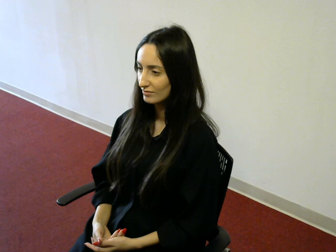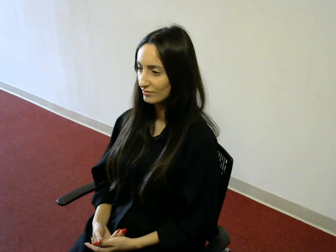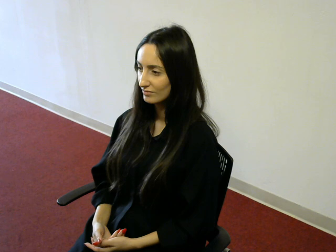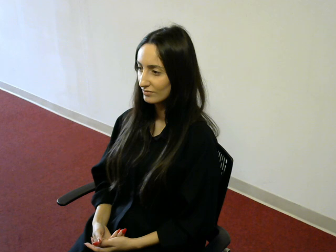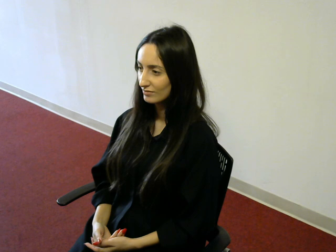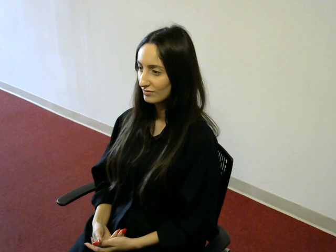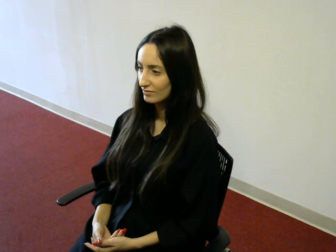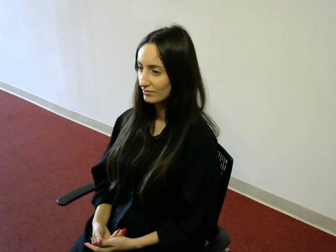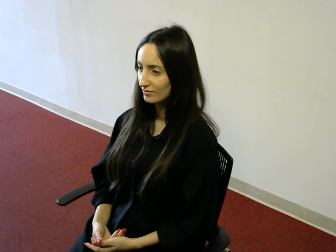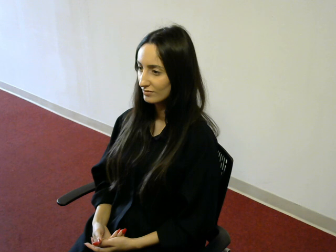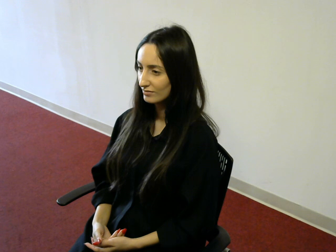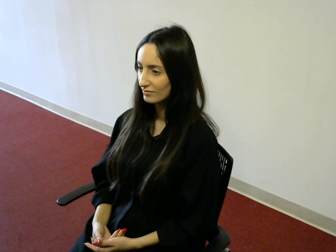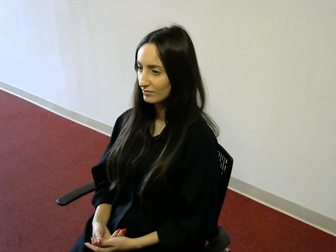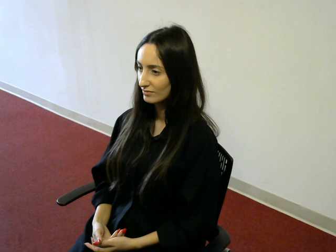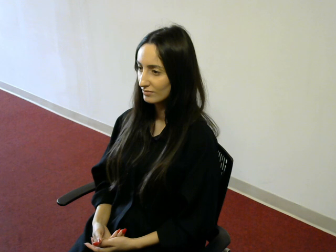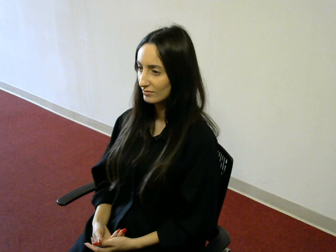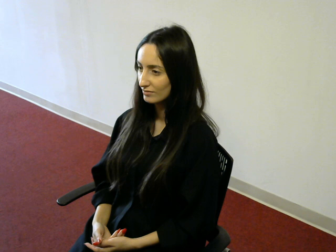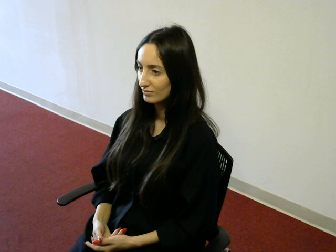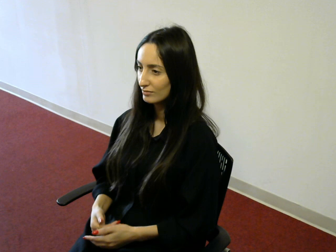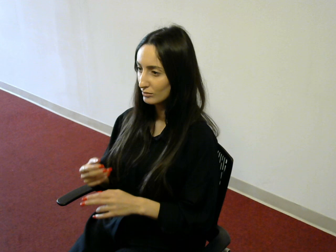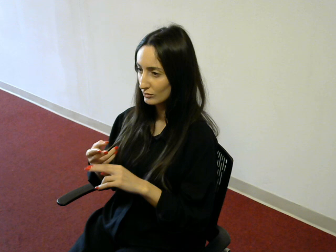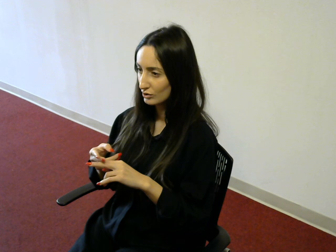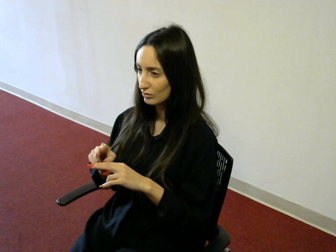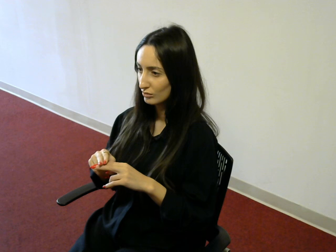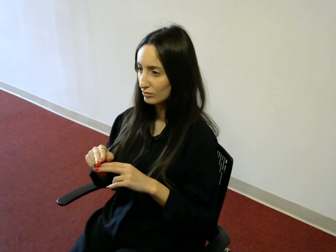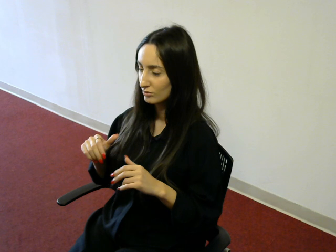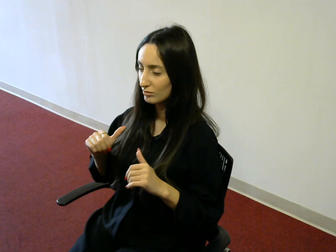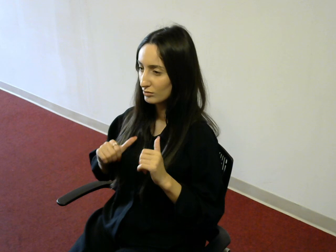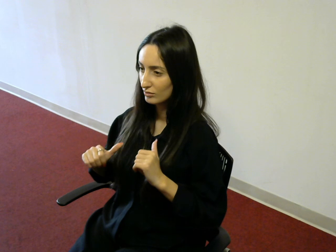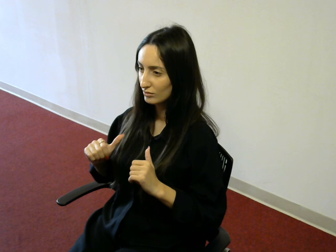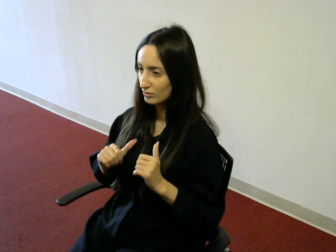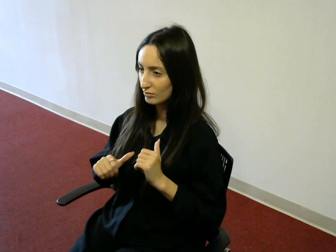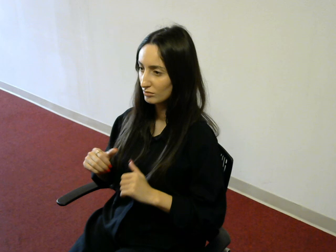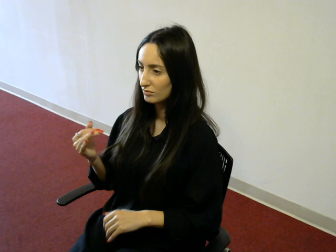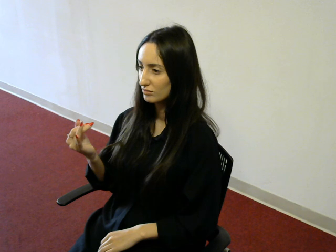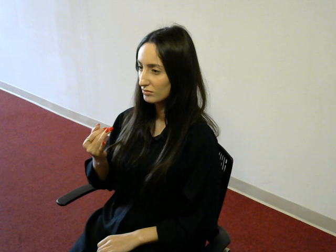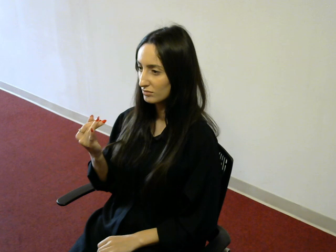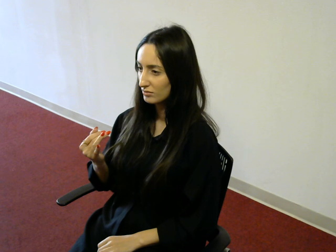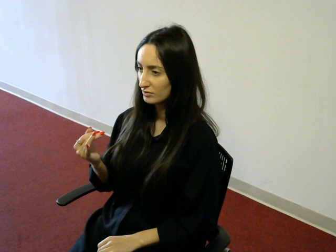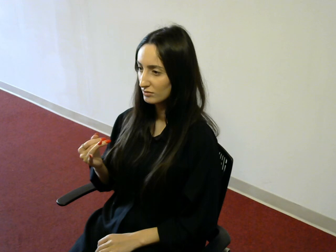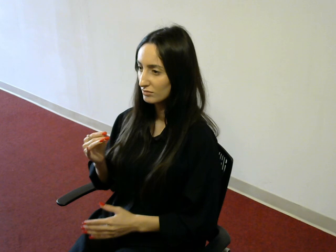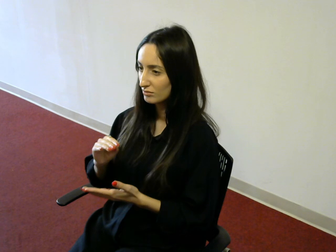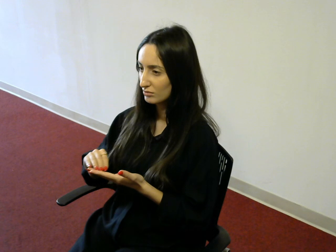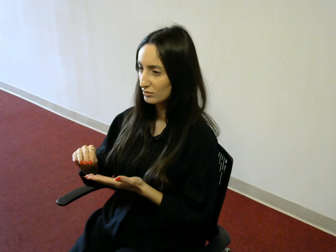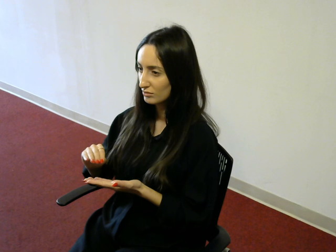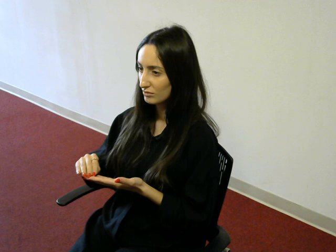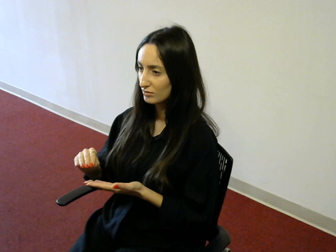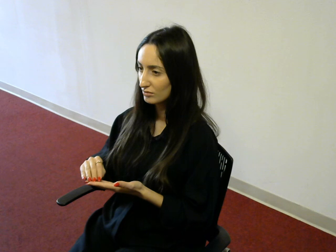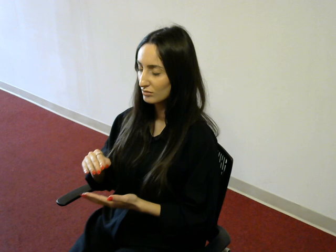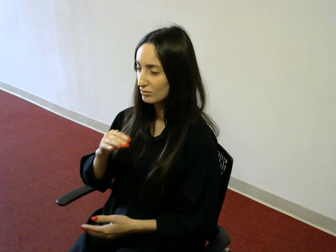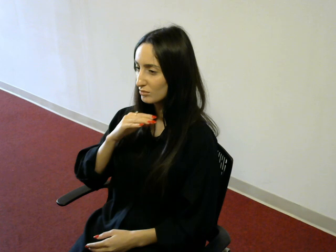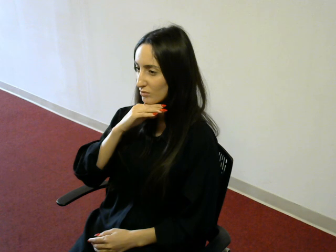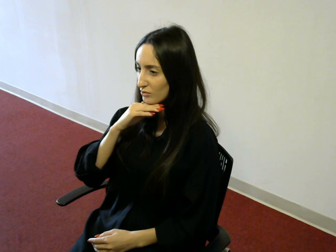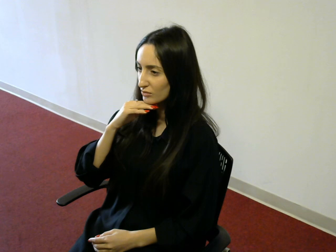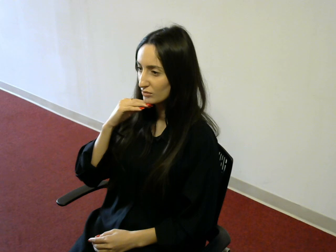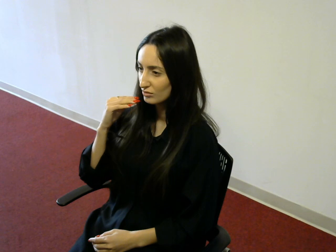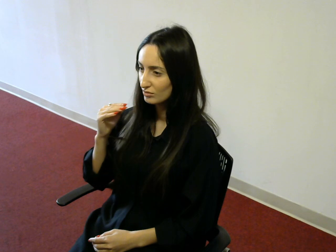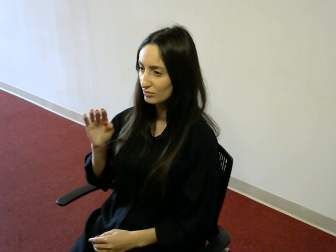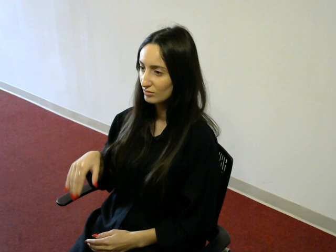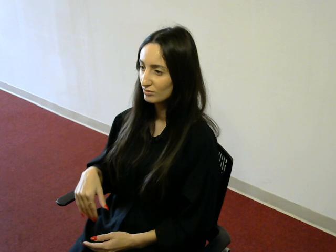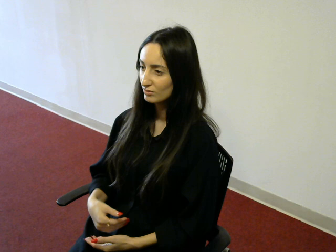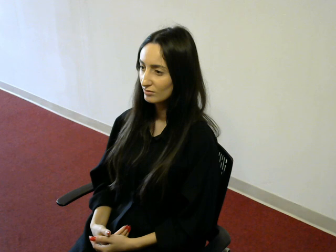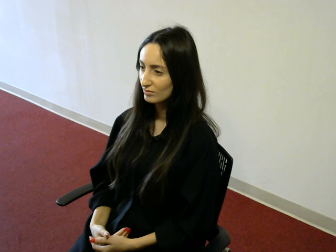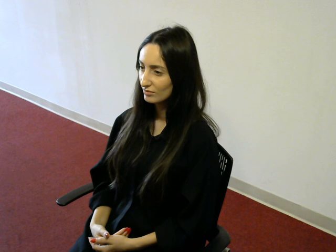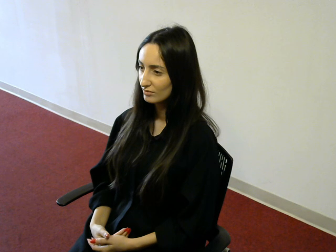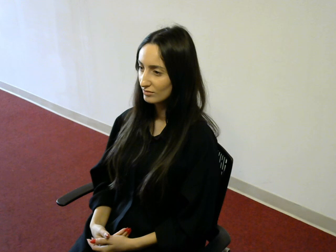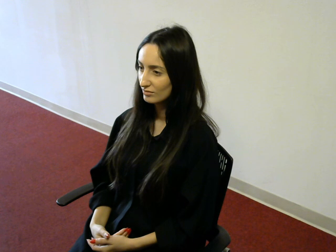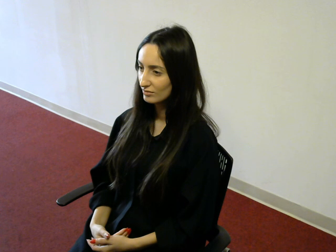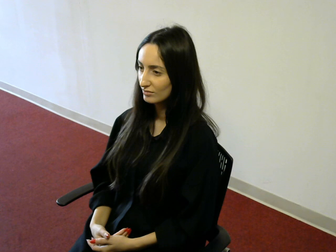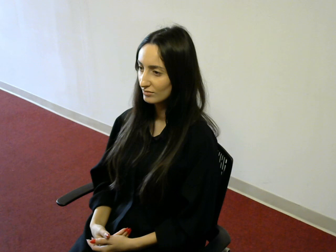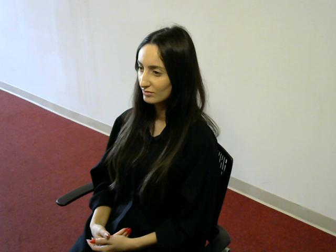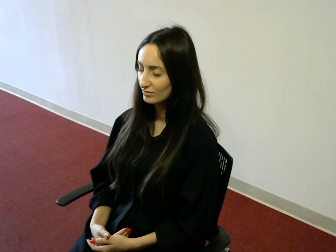Bu müəllimin maraqlı yazıları çoxdur